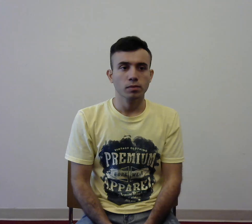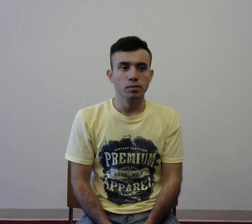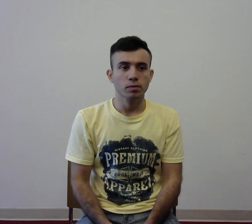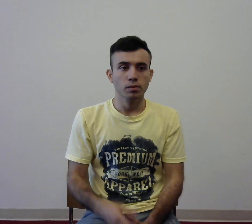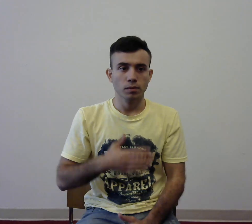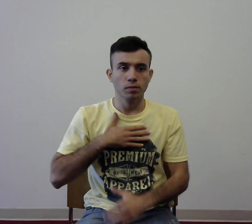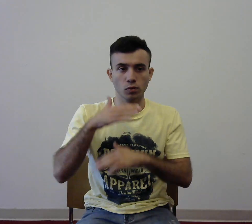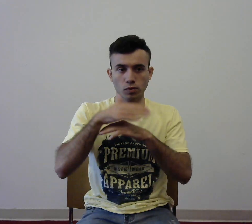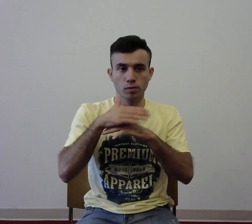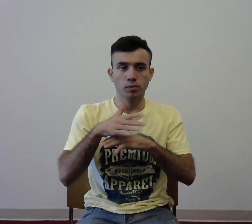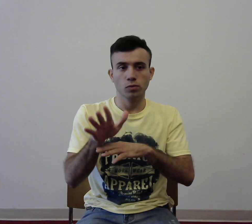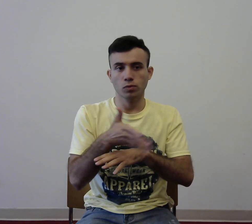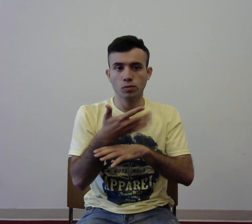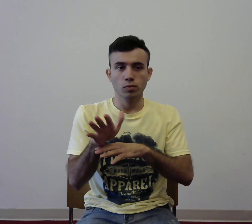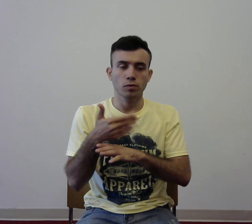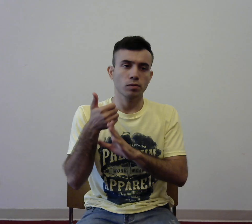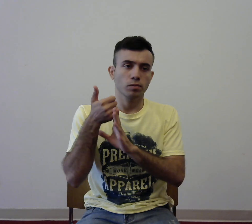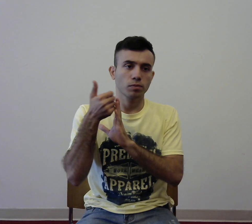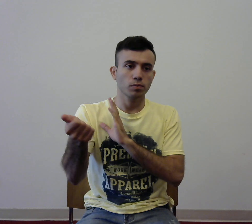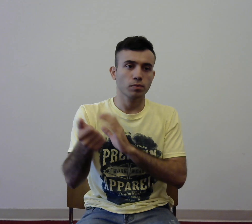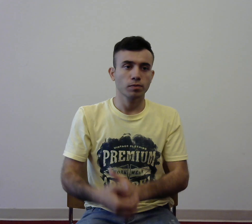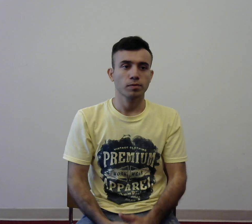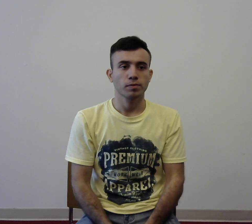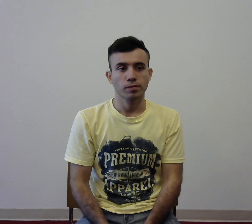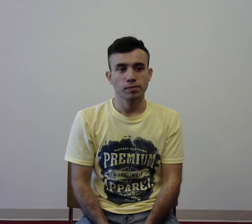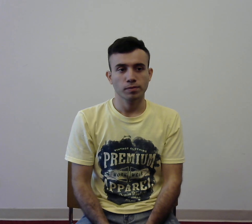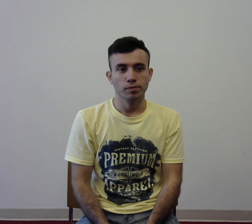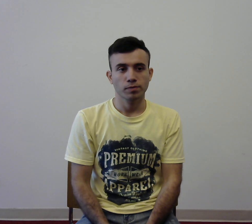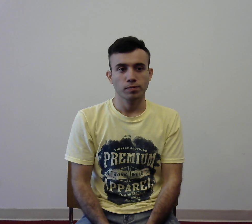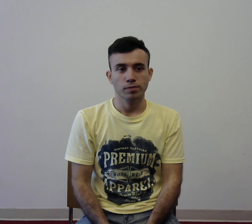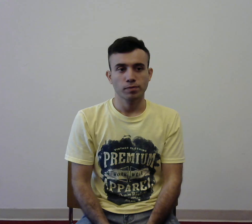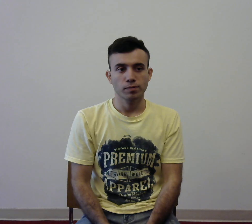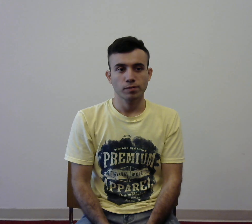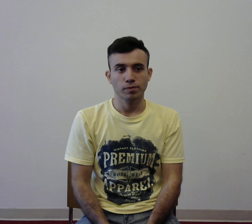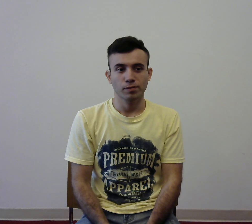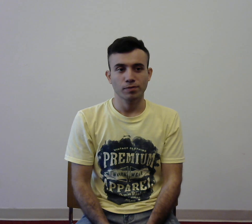Mən axşamlar gəzməyə çıxıram